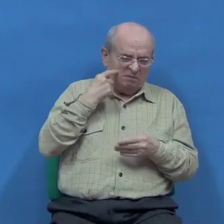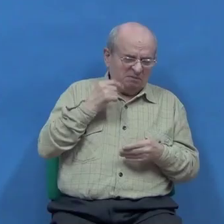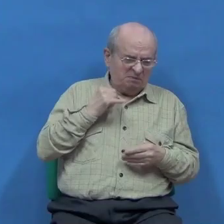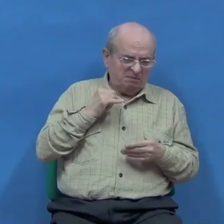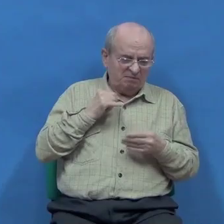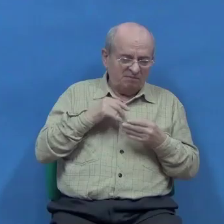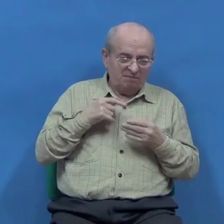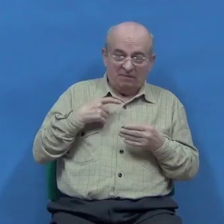Policjant się zastanawia.